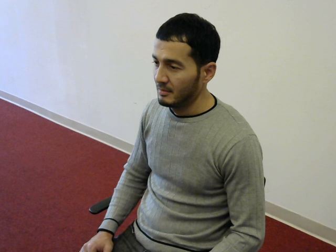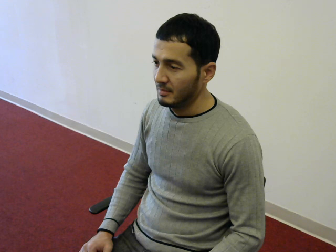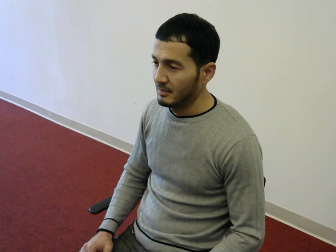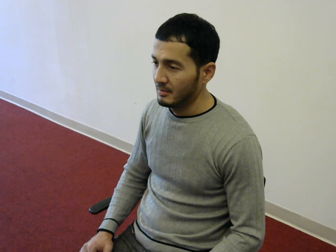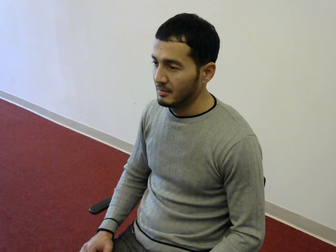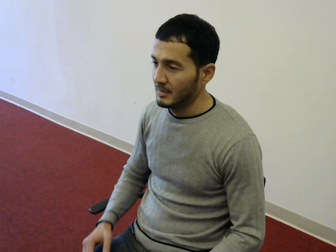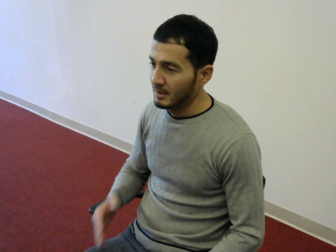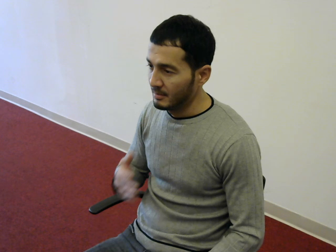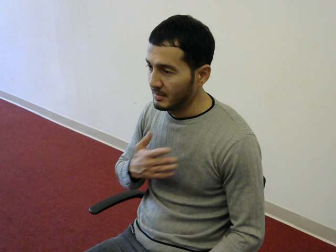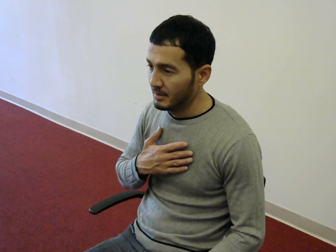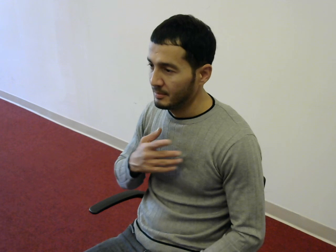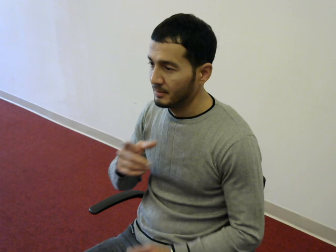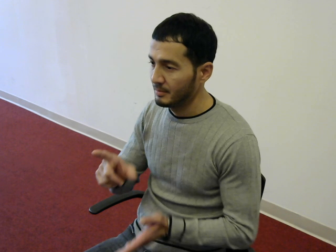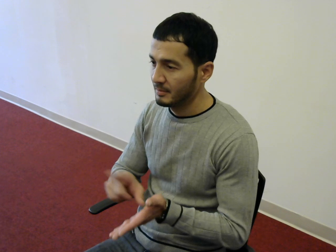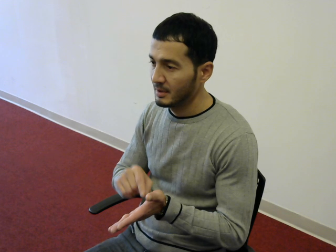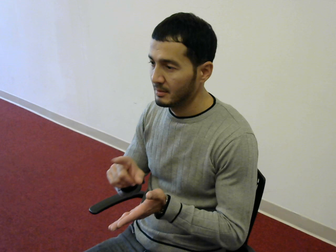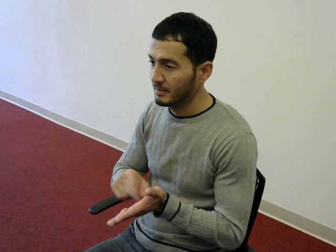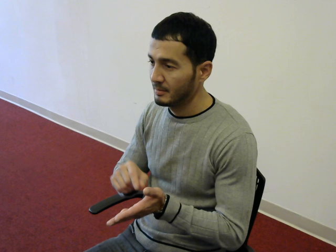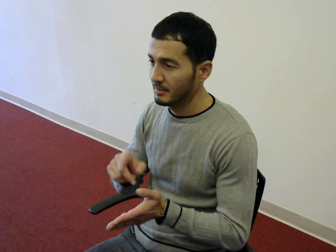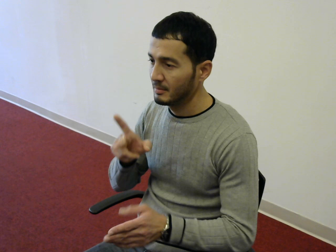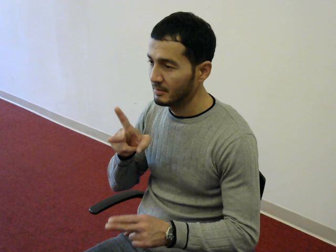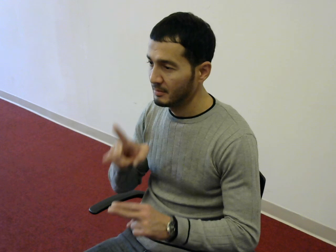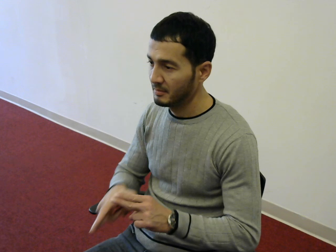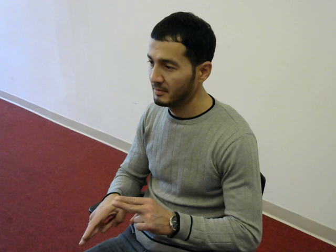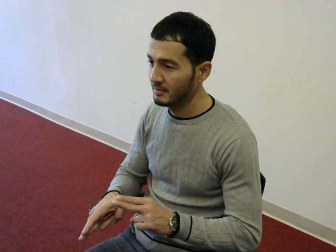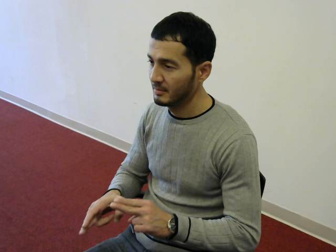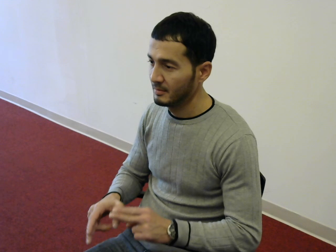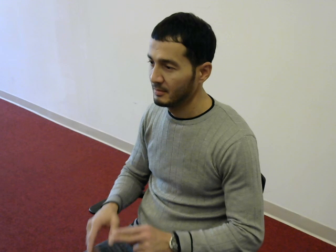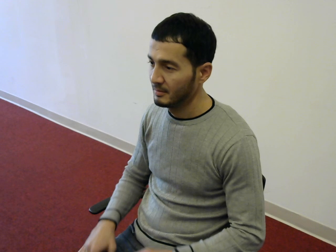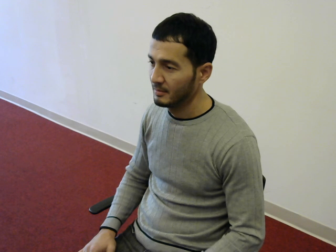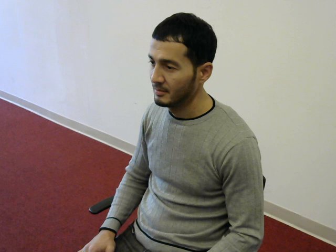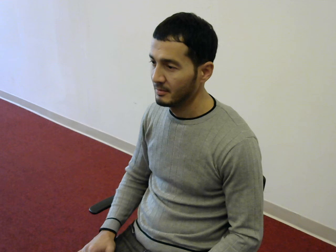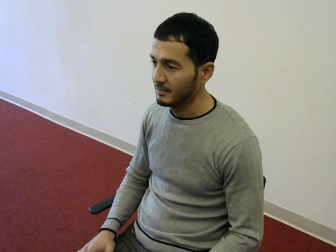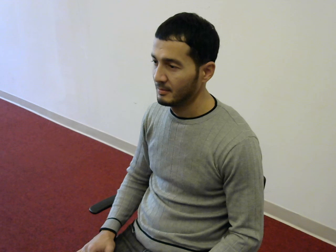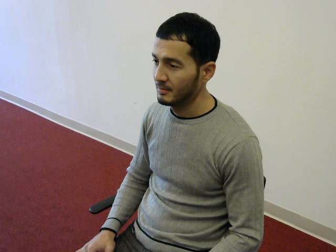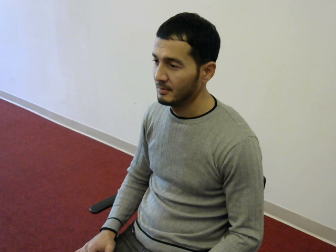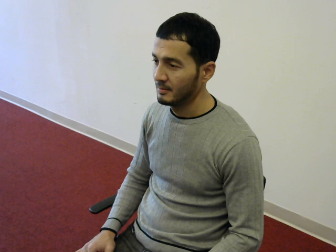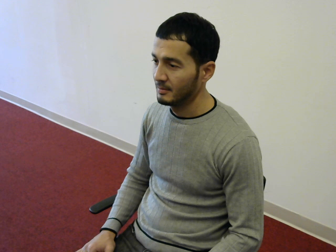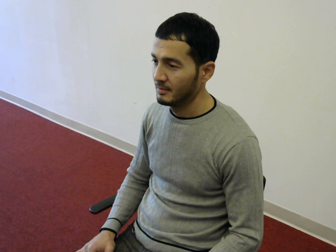Mənim pensiyamı kəsiblər